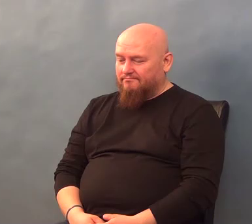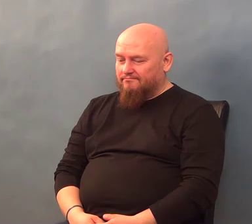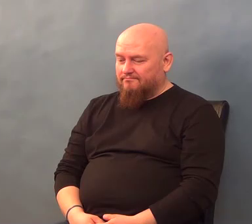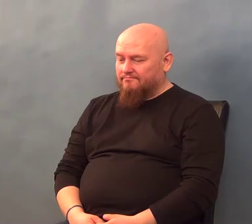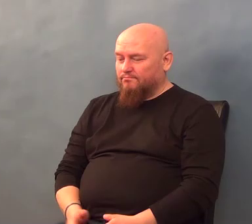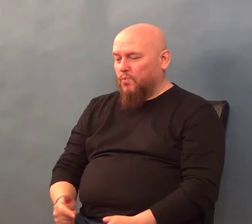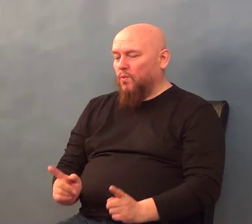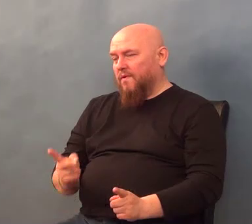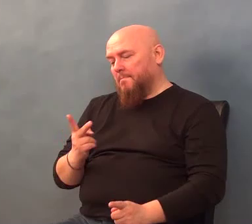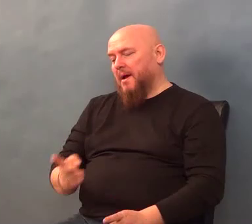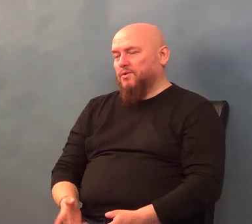Trzeba uważać i na to patrzeć.